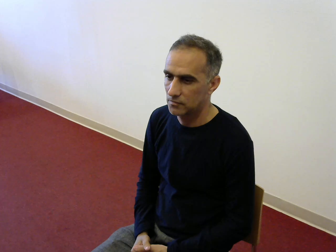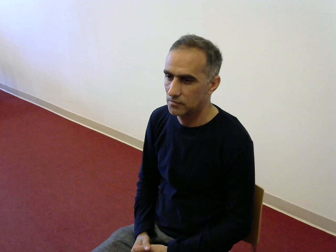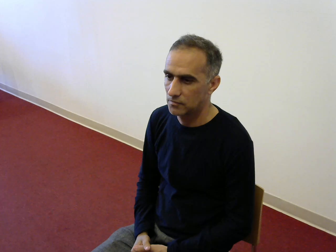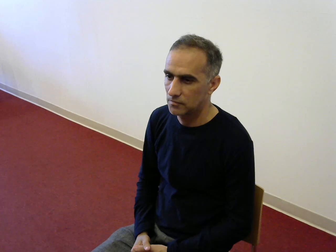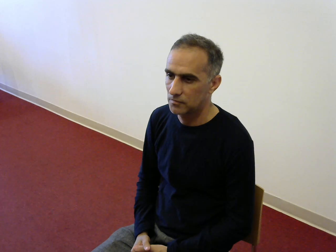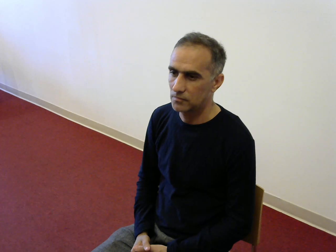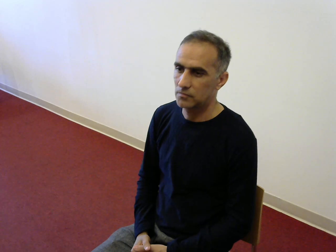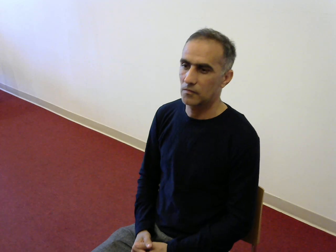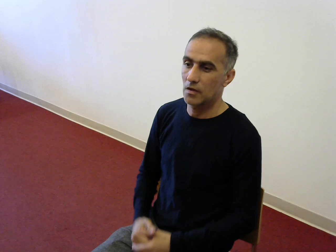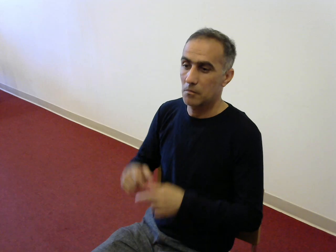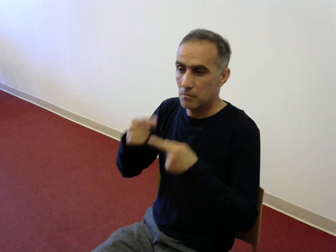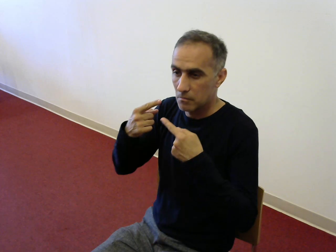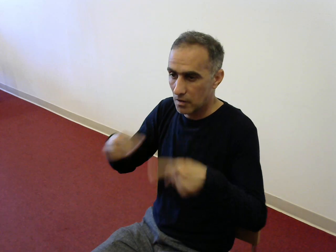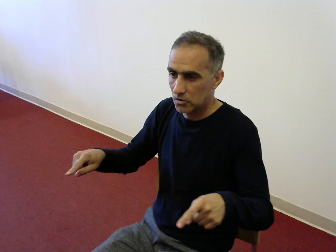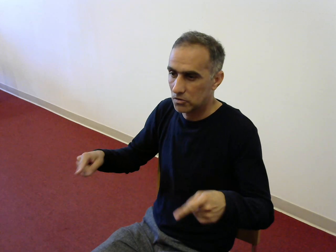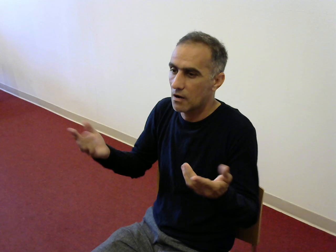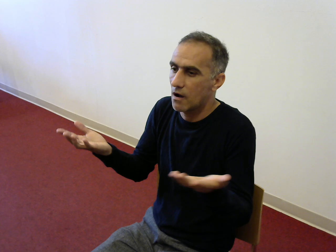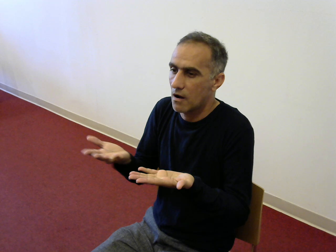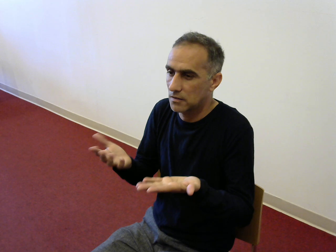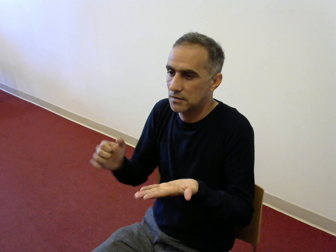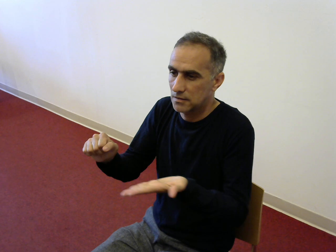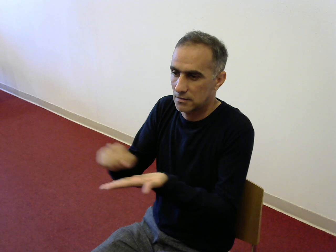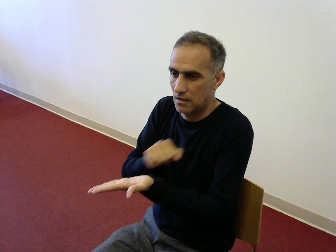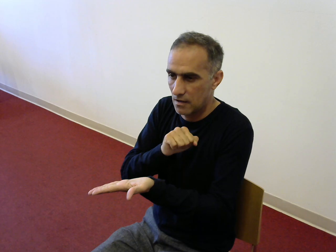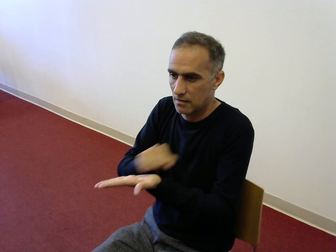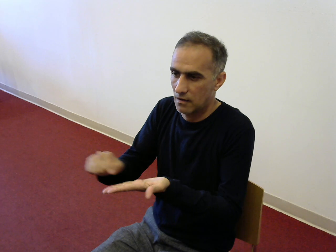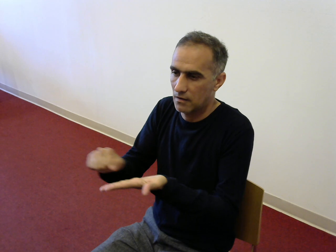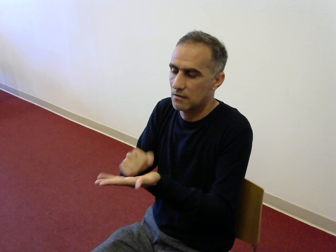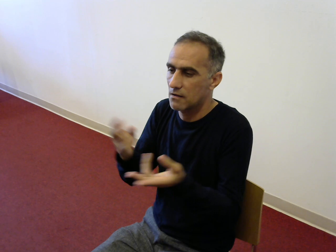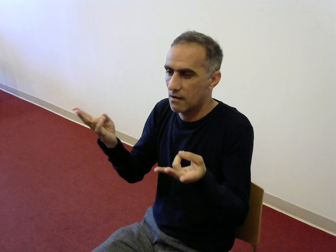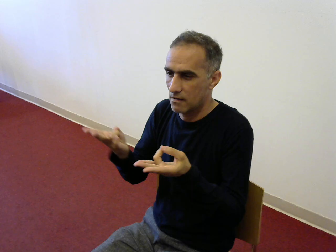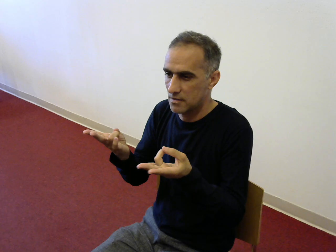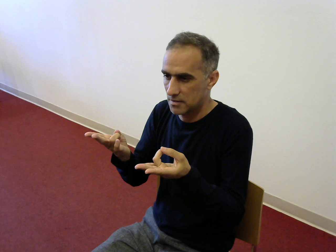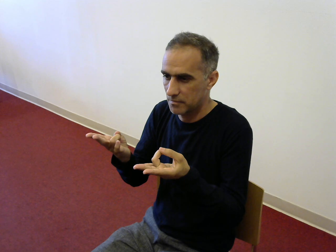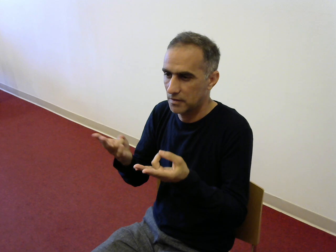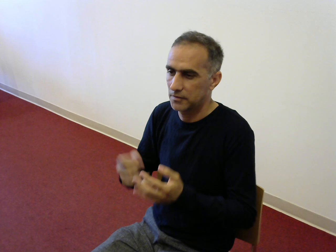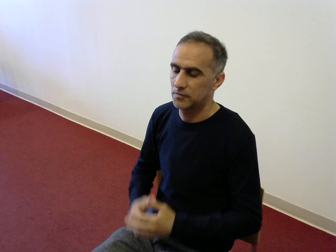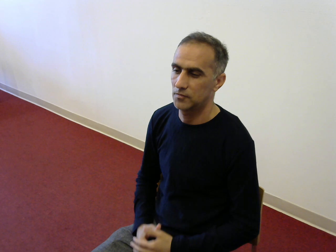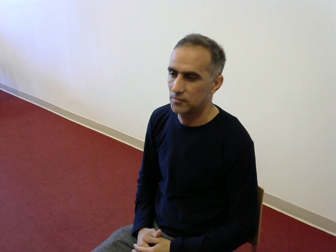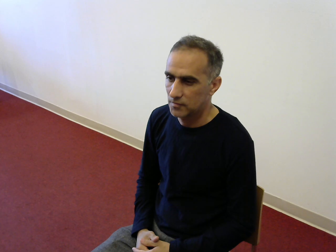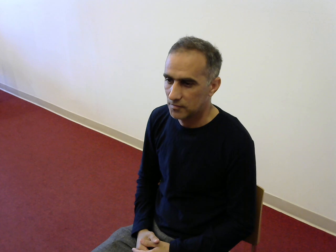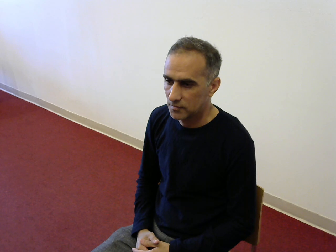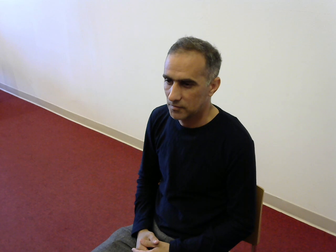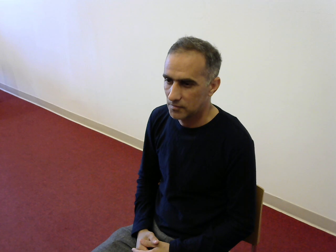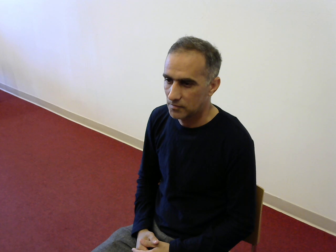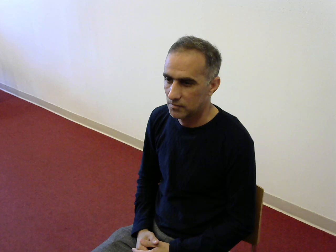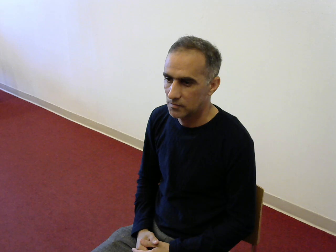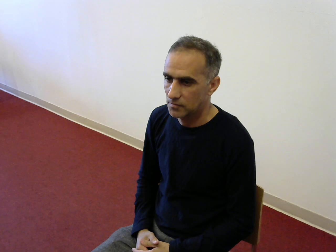Başqa hansı sənədlər lazımdır?